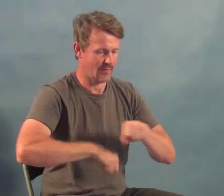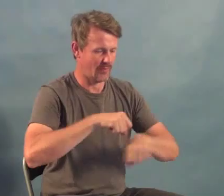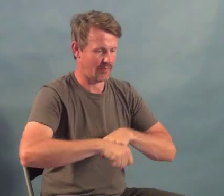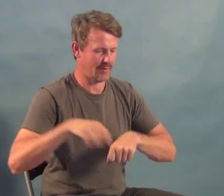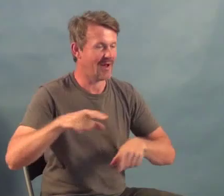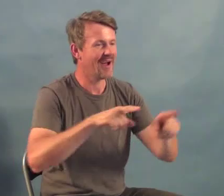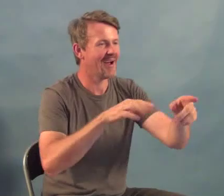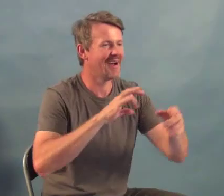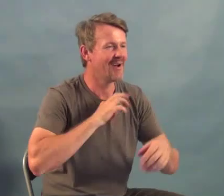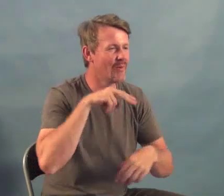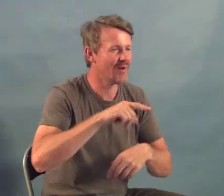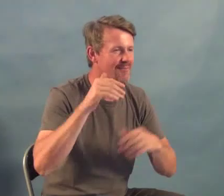To było w Kudowie, w górach.